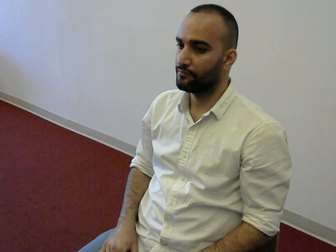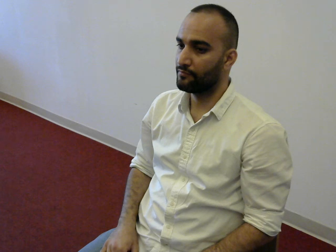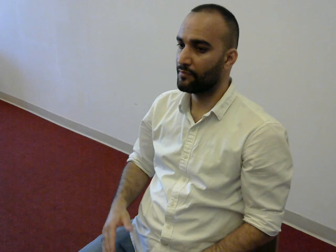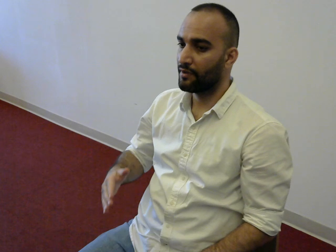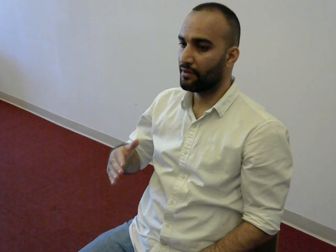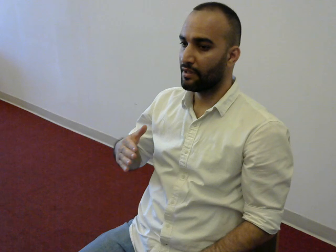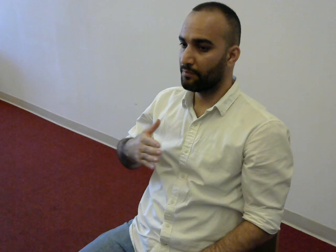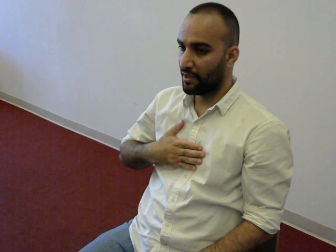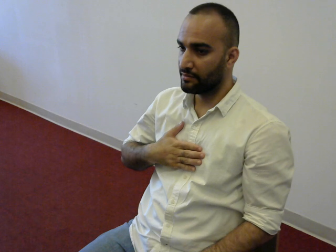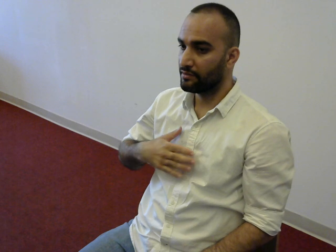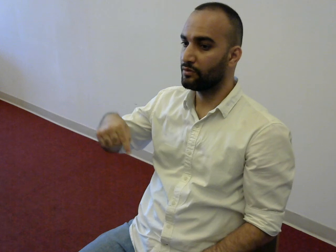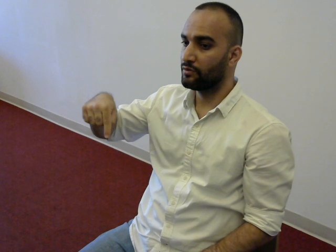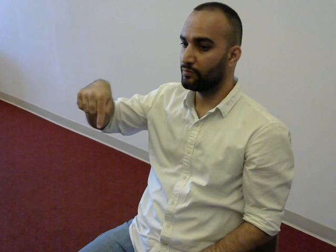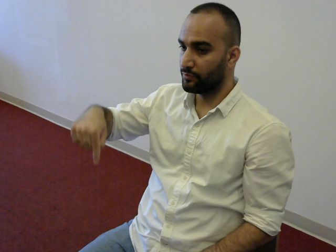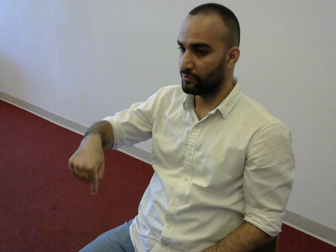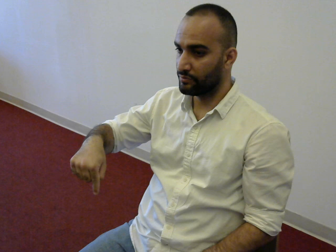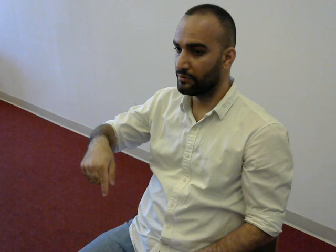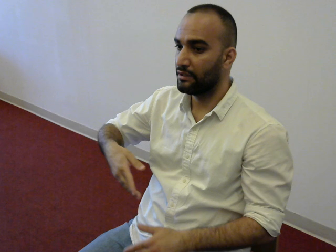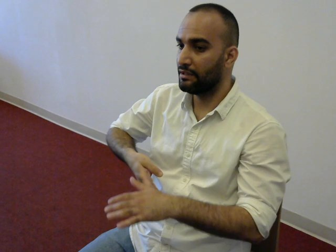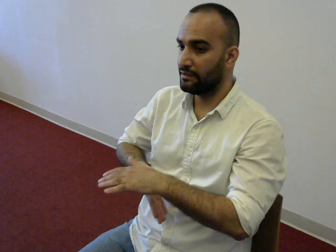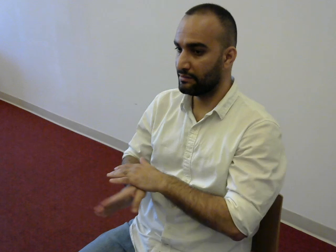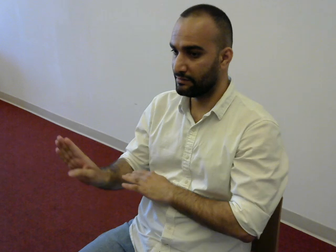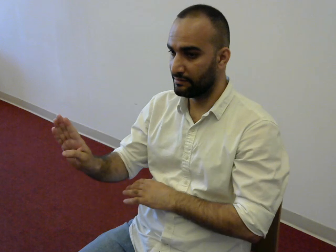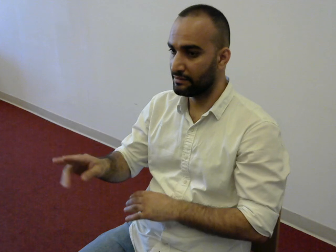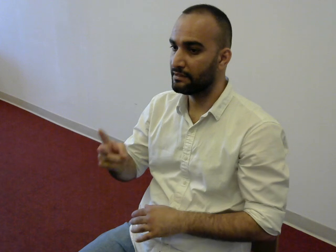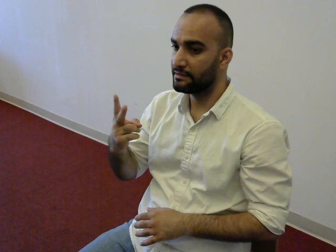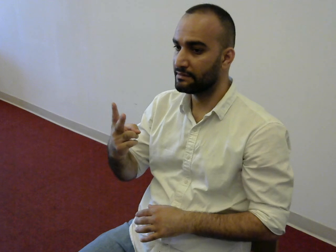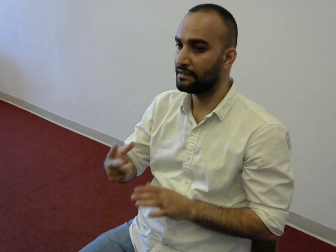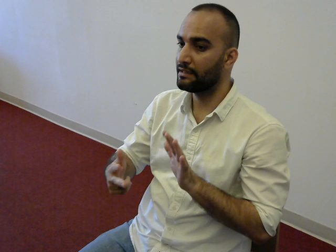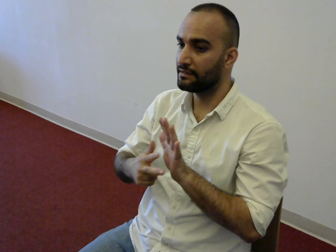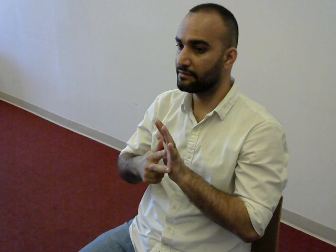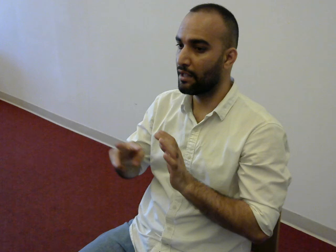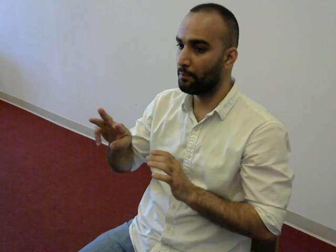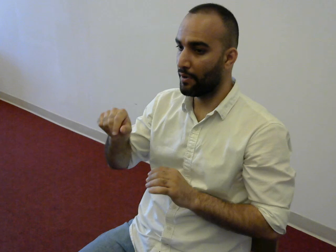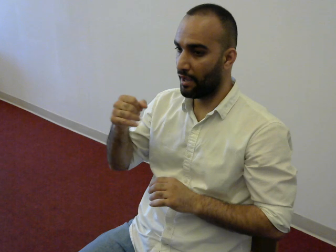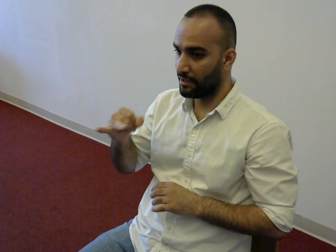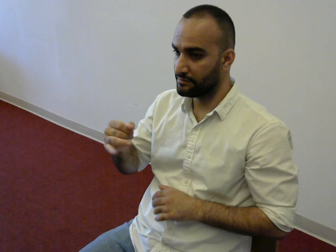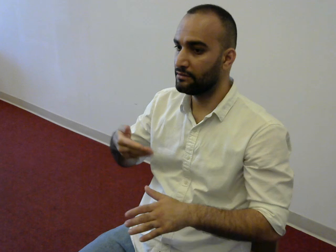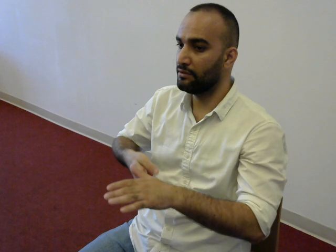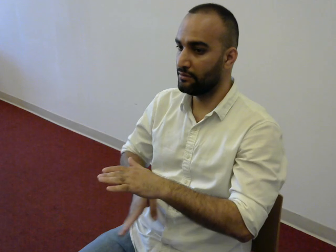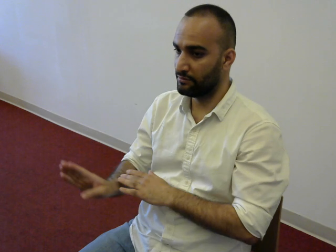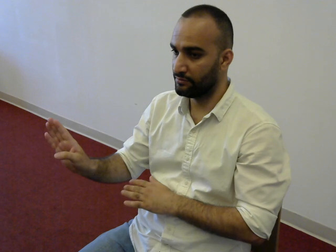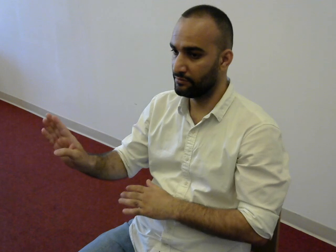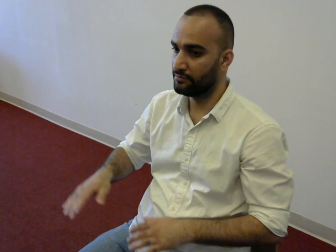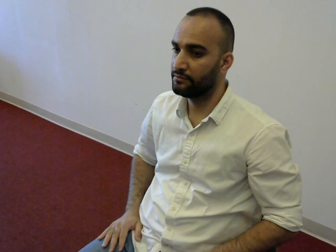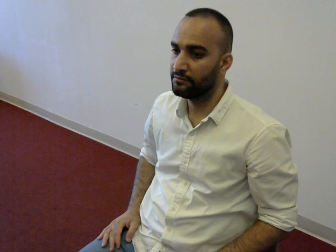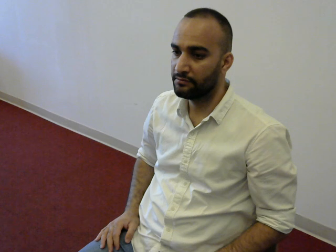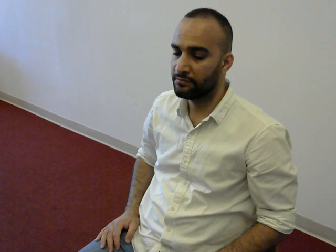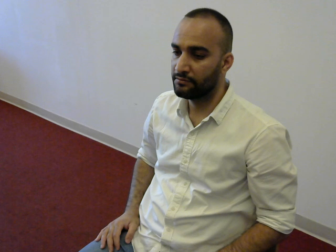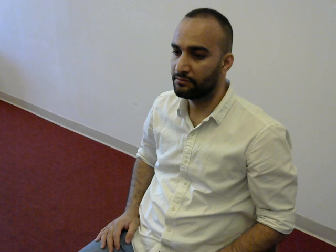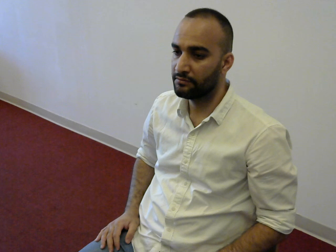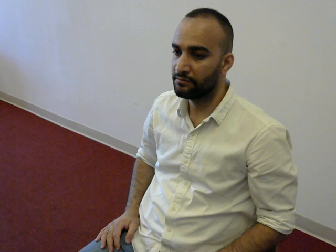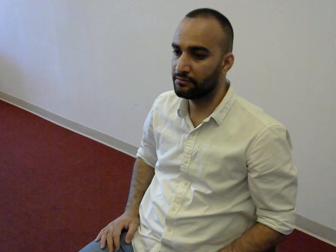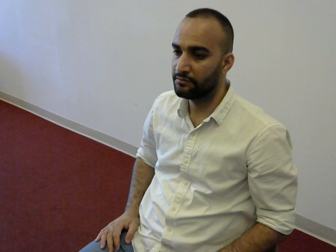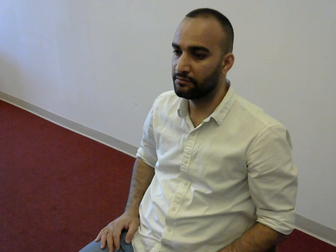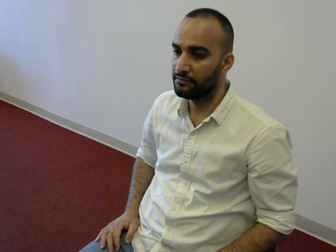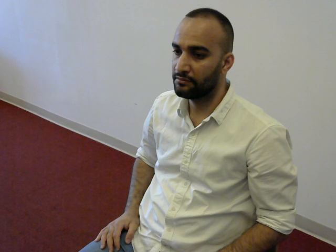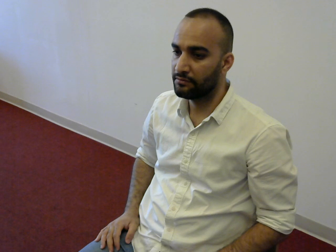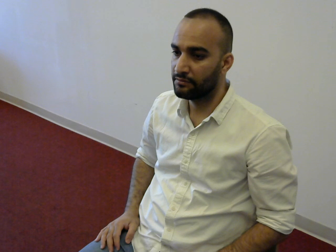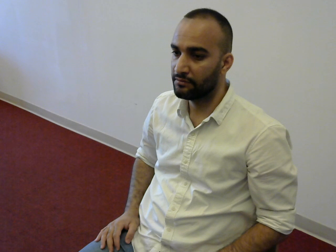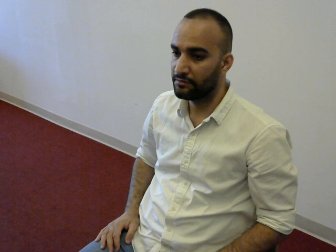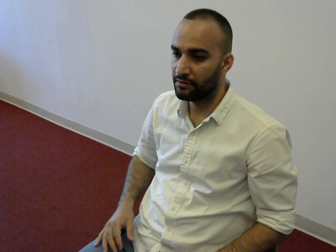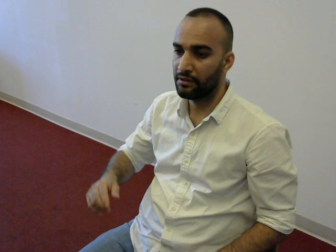Mən burdan çıxıb 28 maya gedəcəm